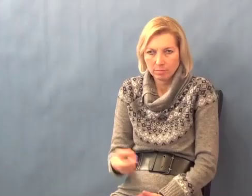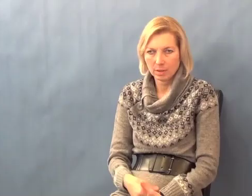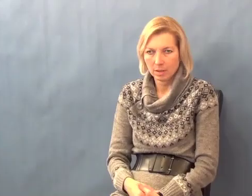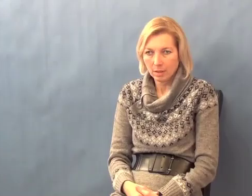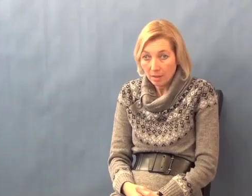Dziwne.